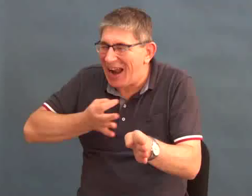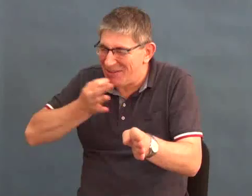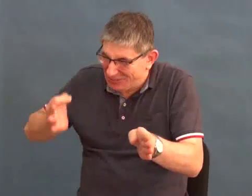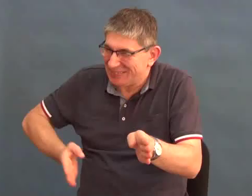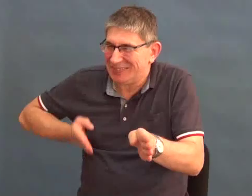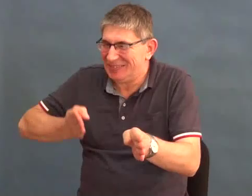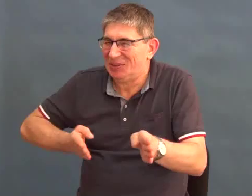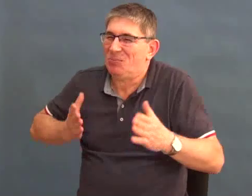Lepiej pociągiem.